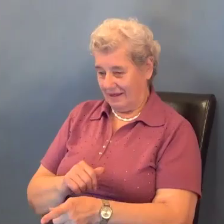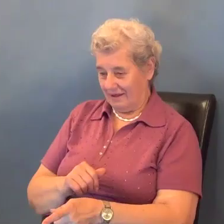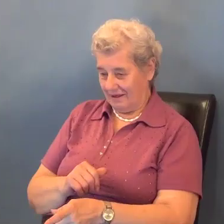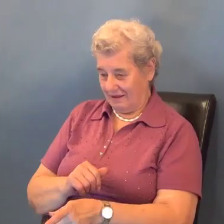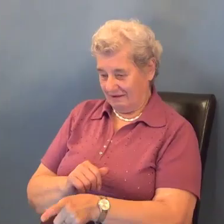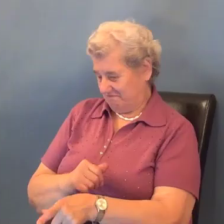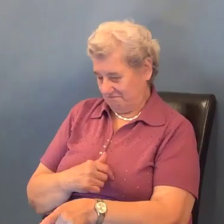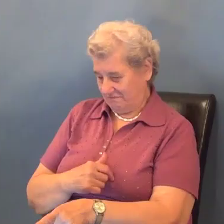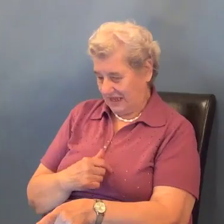Dla mnie tak.